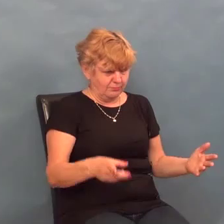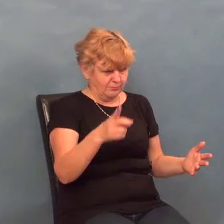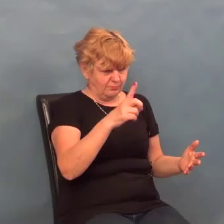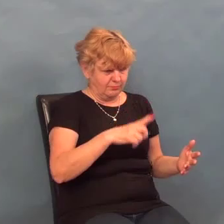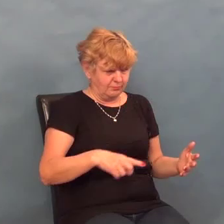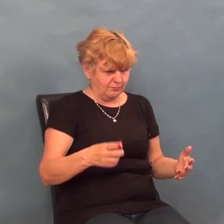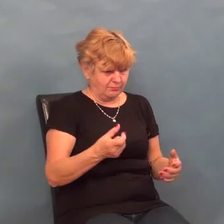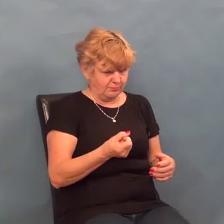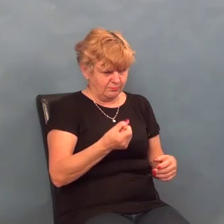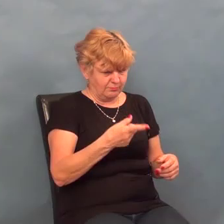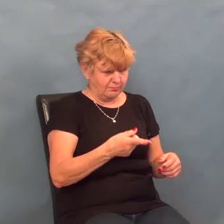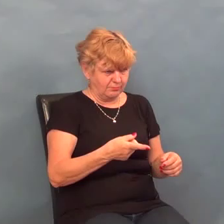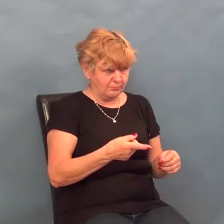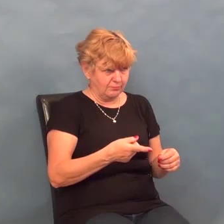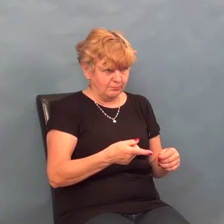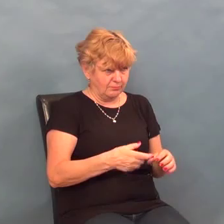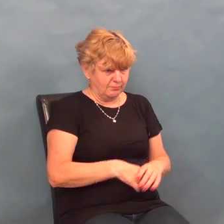Koło, to dziwne.